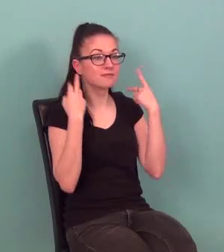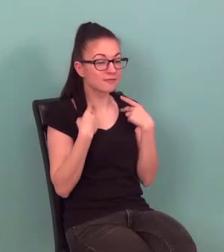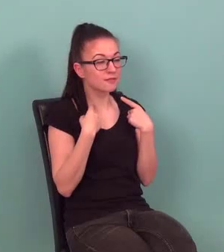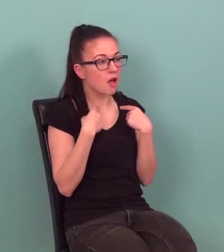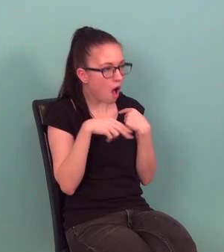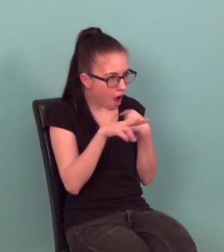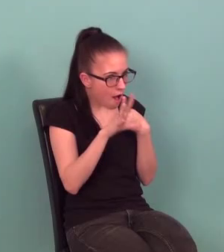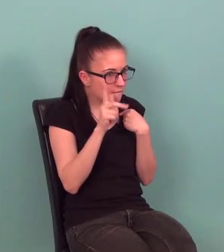Chłopak patrzy jaka piękna dziewczyna.